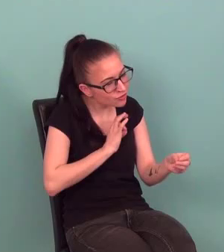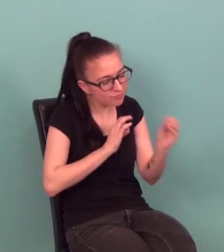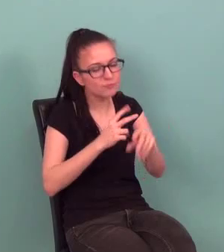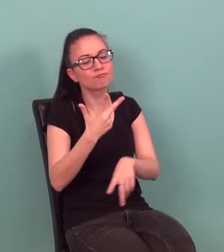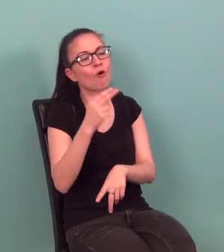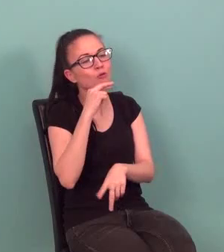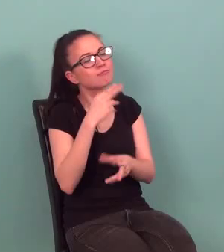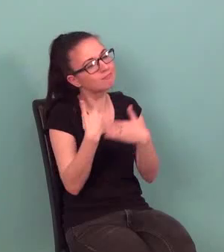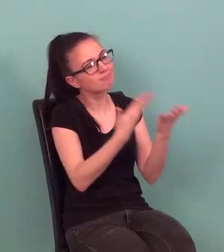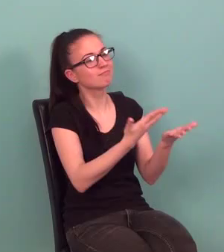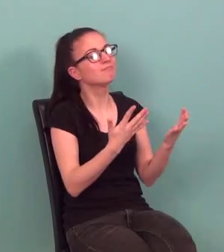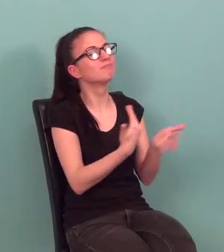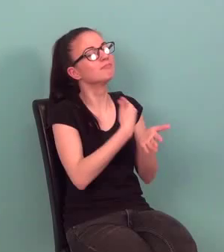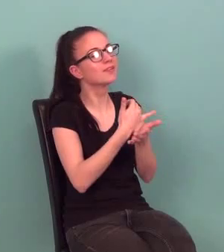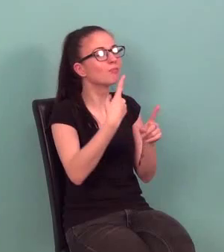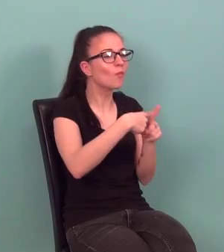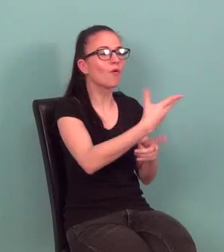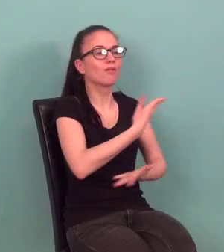Daje im trzy gruszki za pomoc plus za oddanie kapelusza.